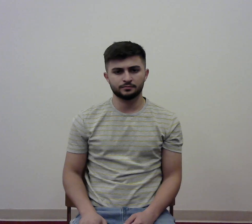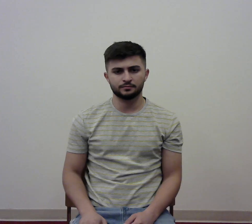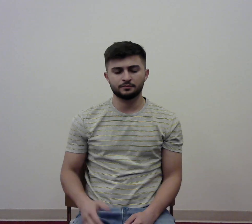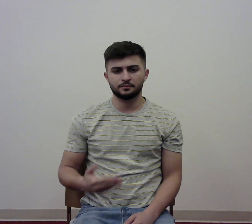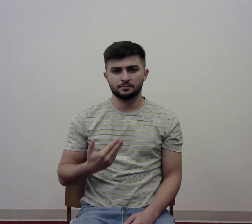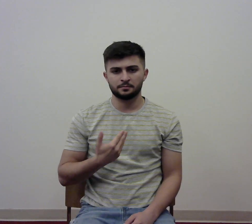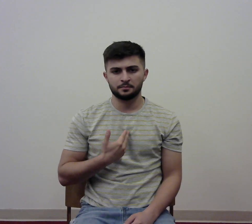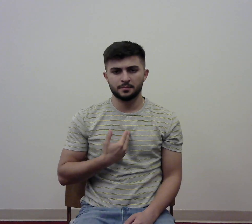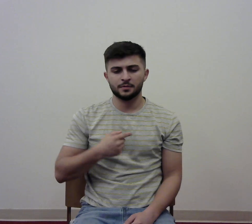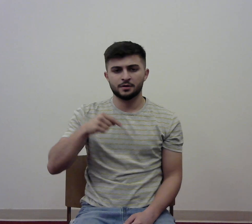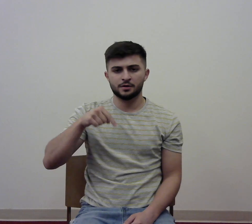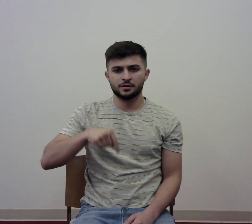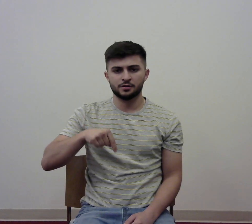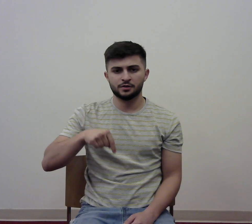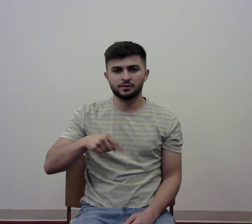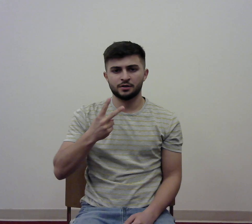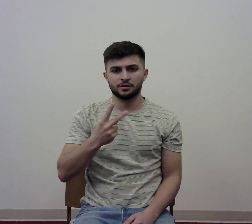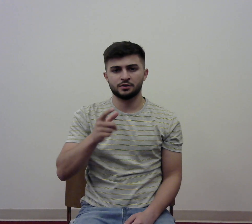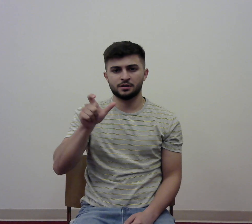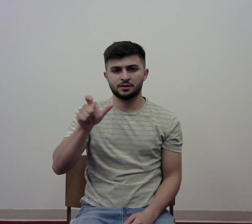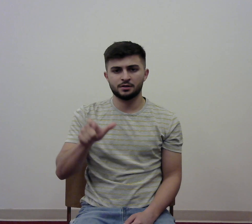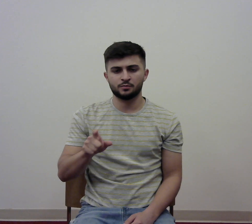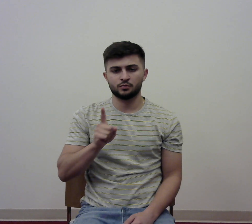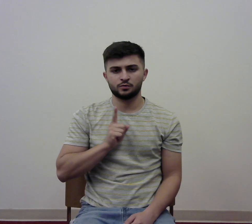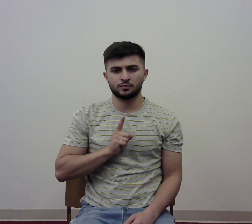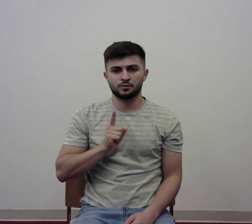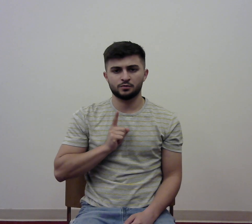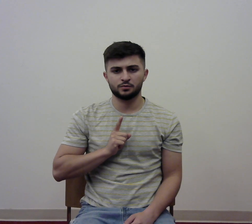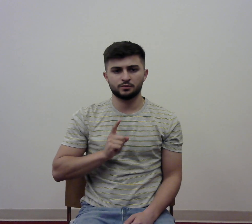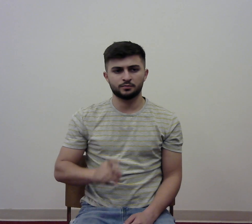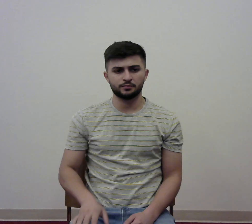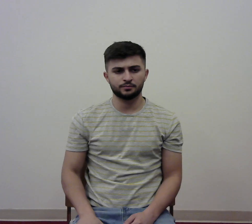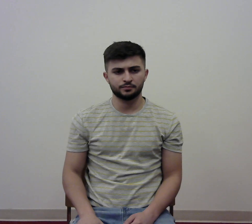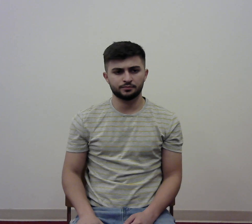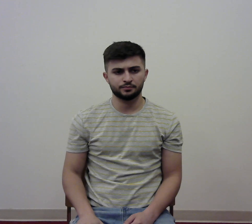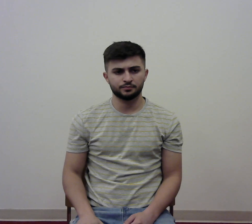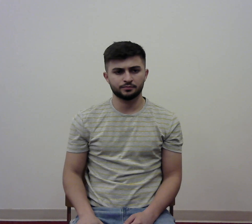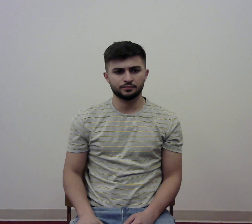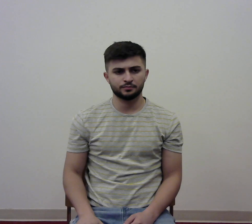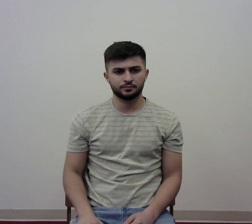Məni aşağıda 2 nəfər gözləyir